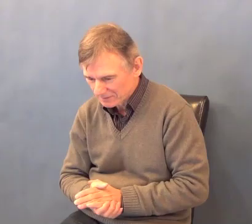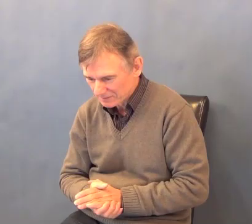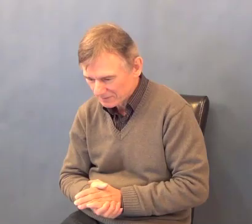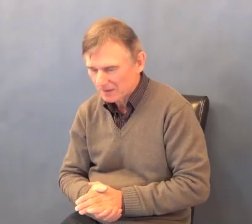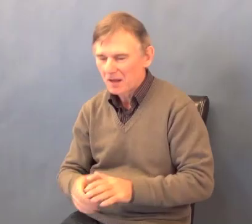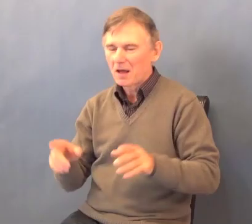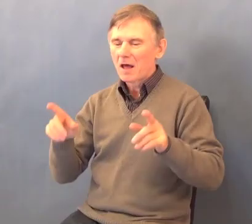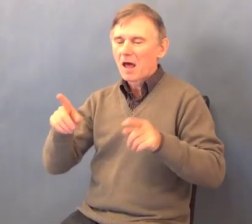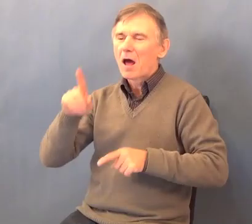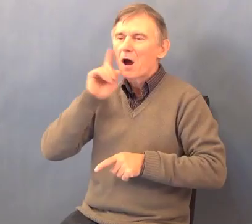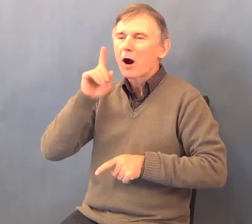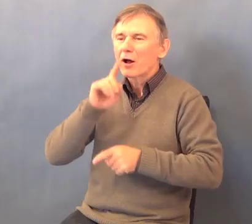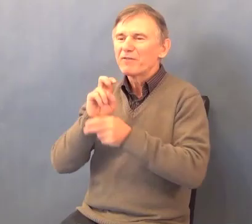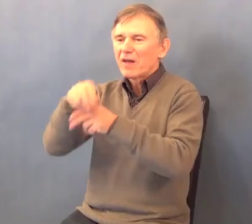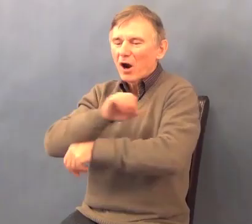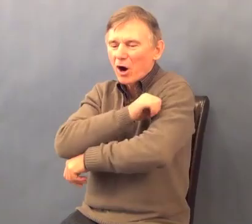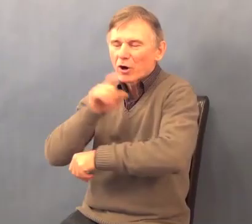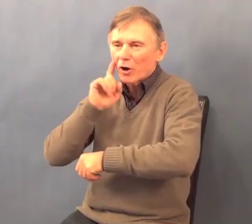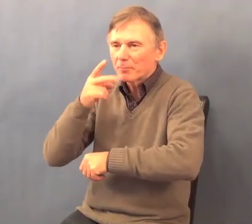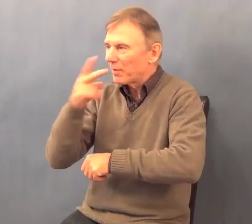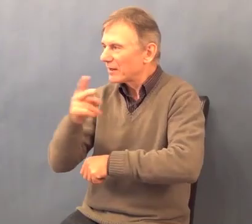Chłopiec wyszedł przez okno, patrzył przez okno.